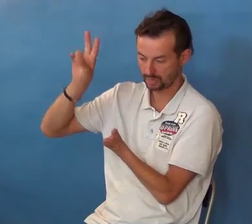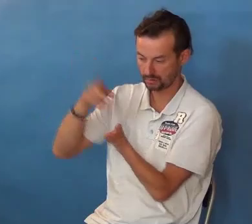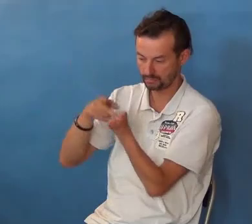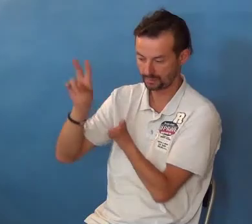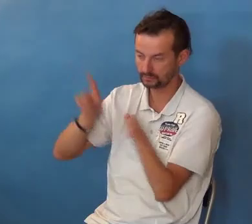Upadający człowiek.